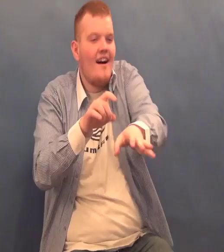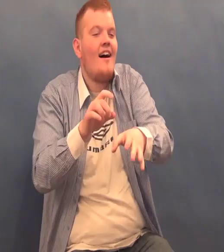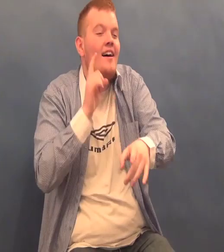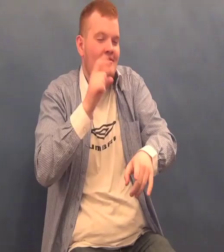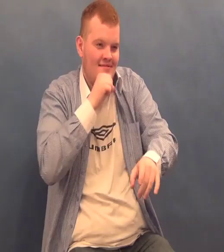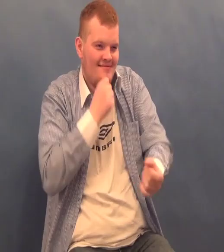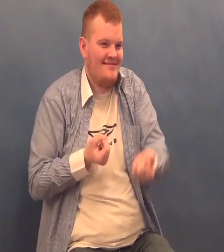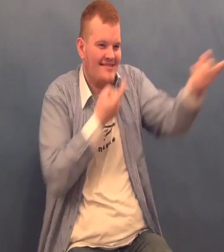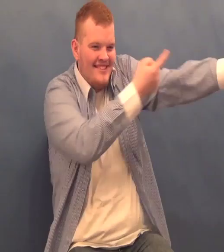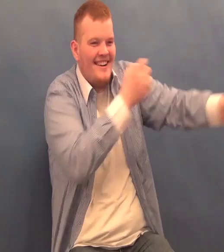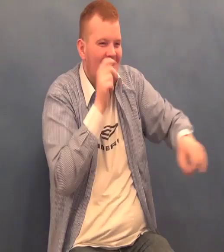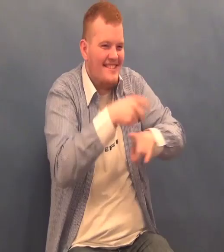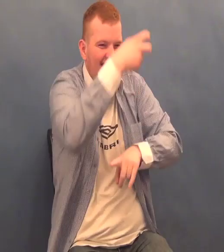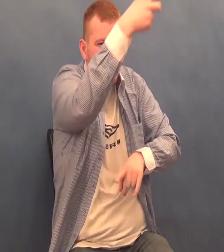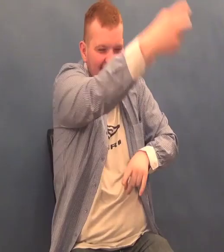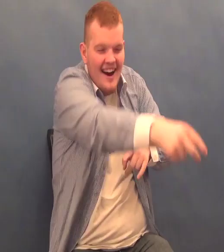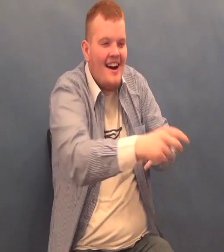Nagle babcia wyrzuca kota, a on upada.